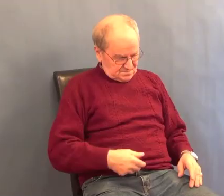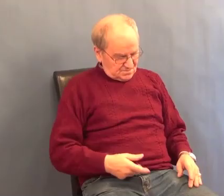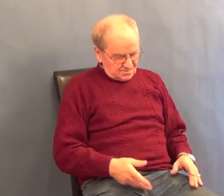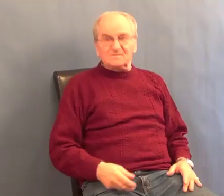Co?